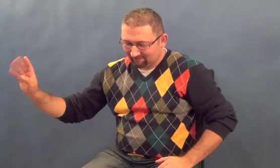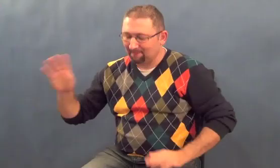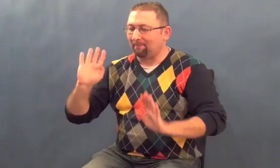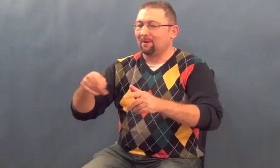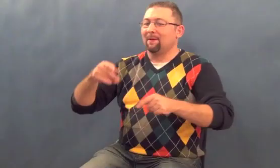Dobra.